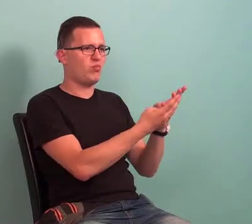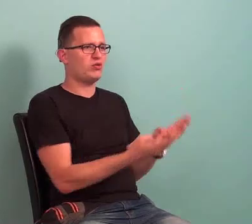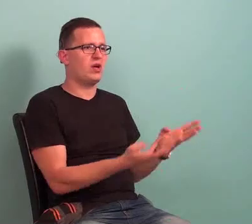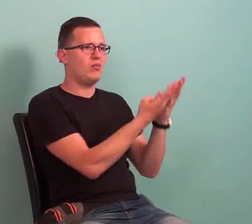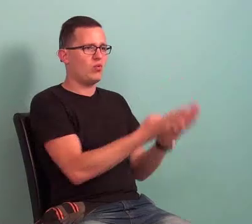"Gdzie jest płot?"